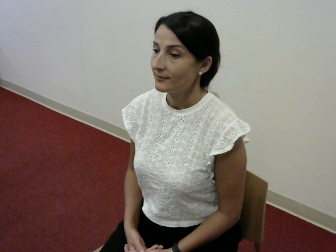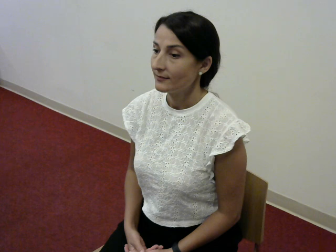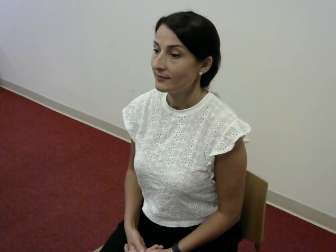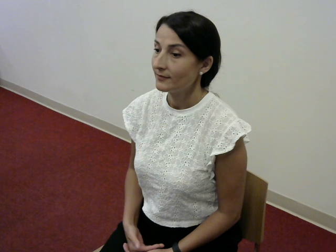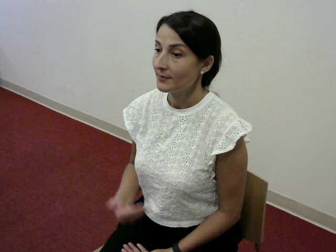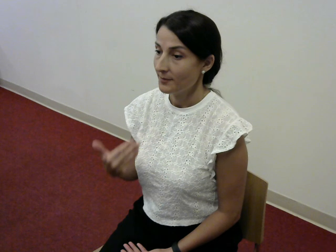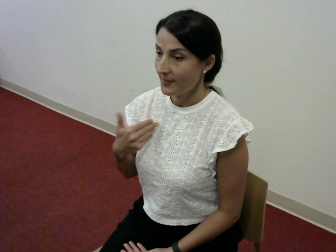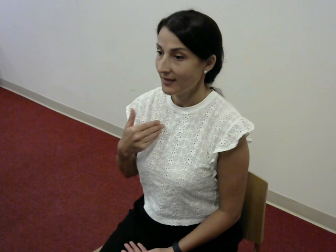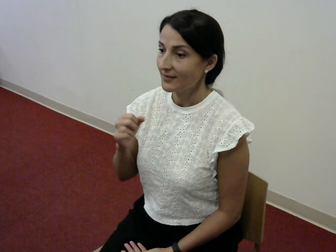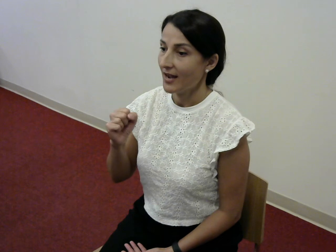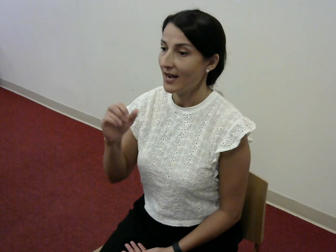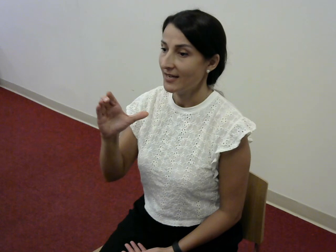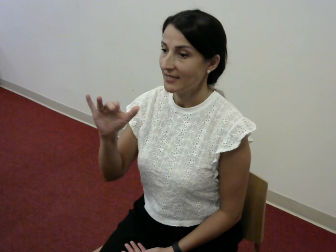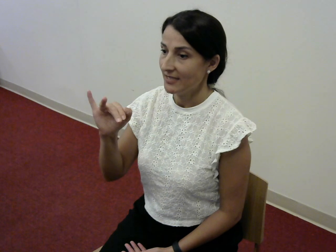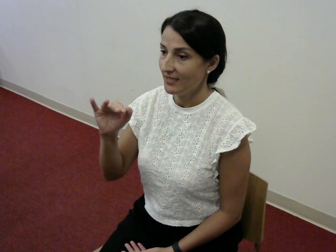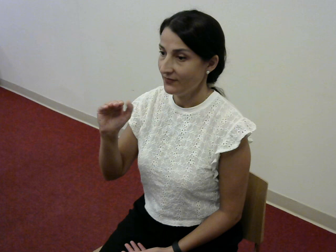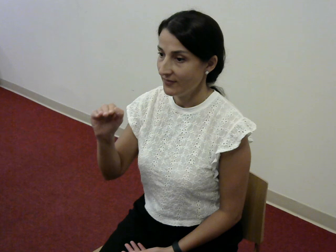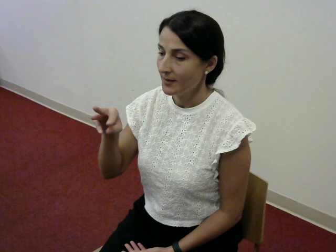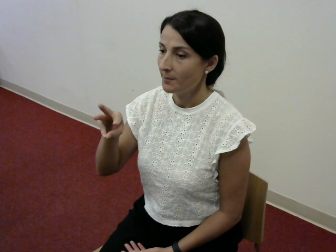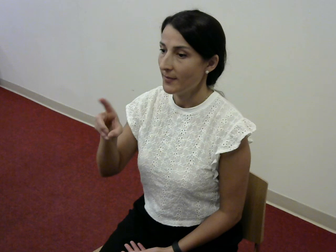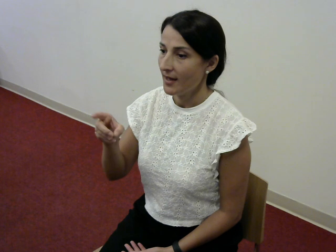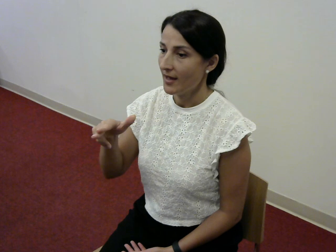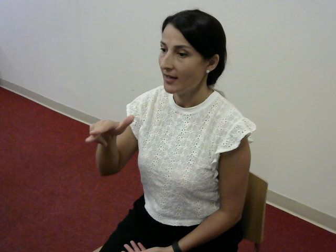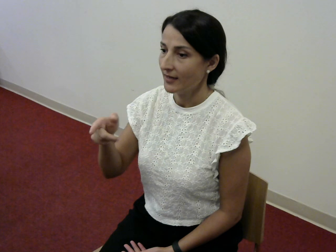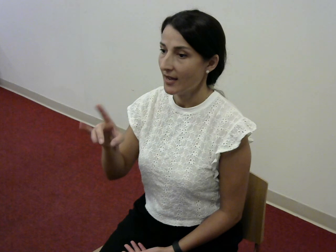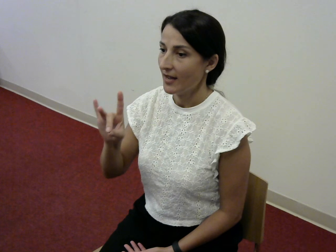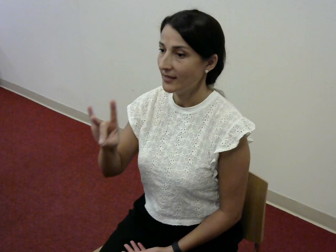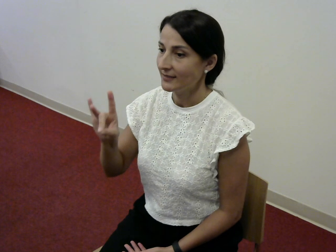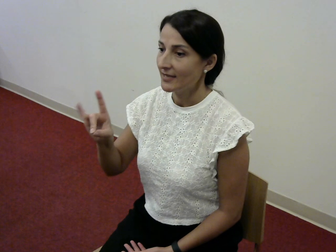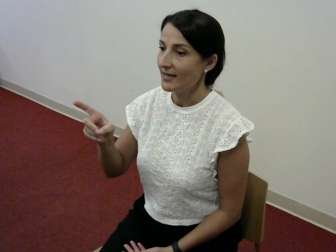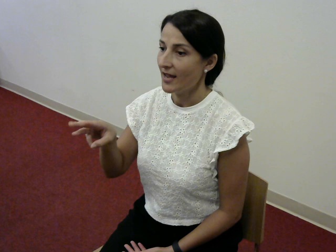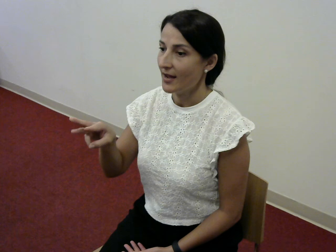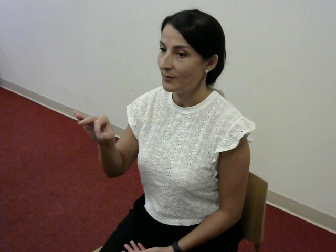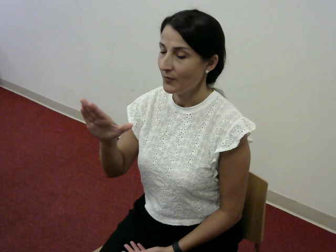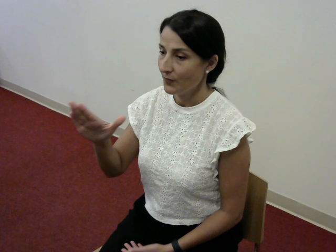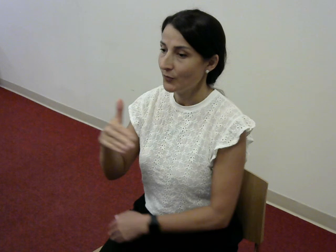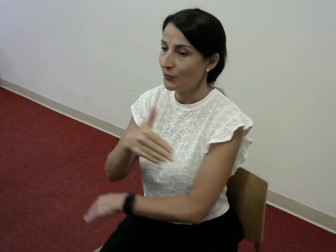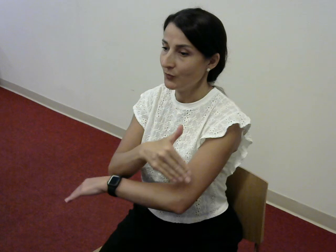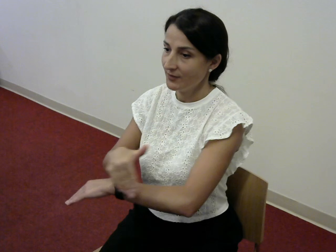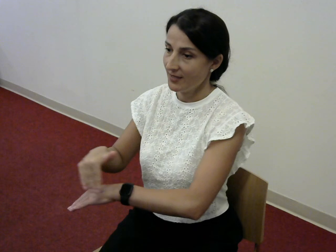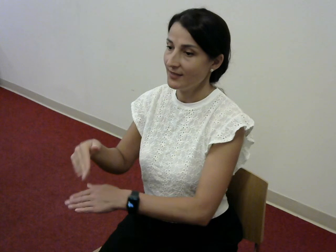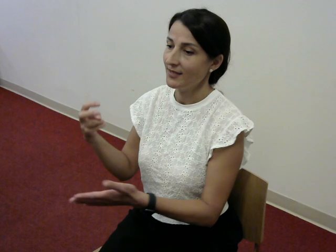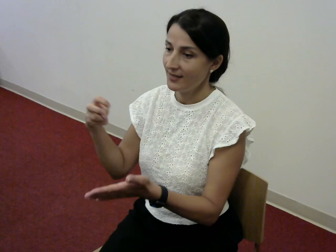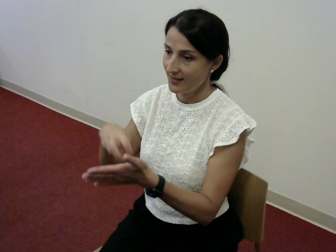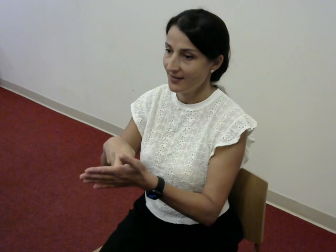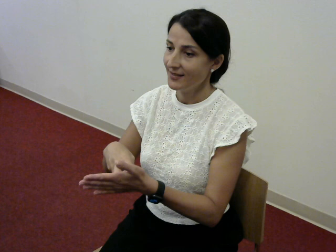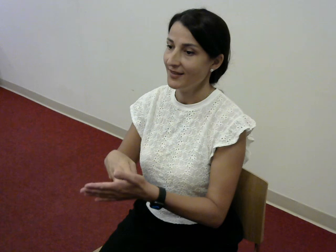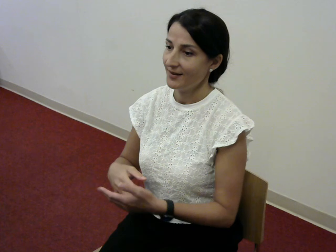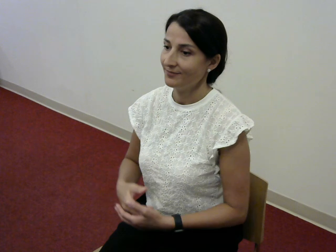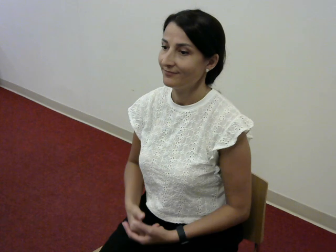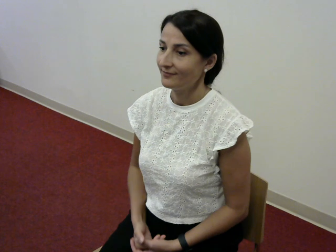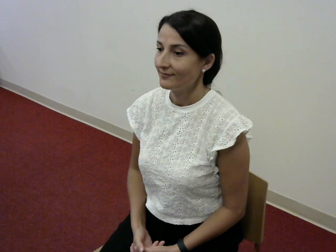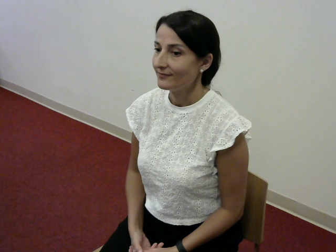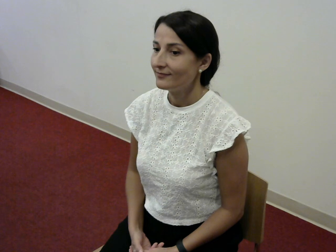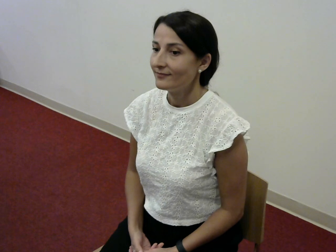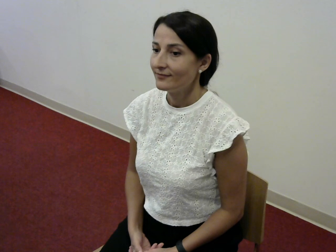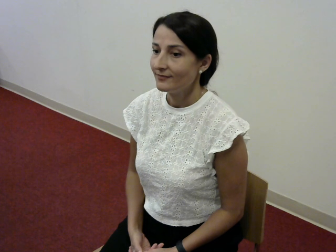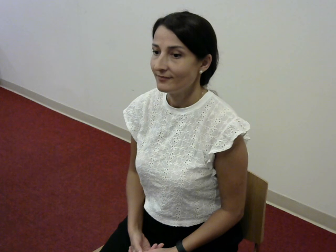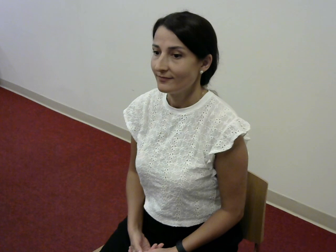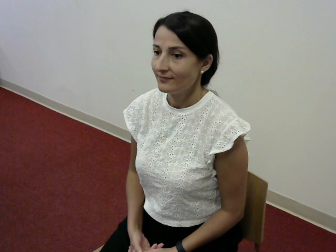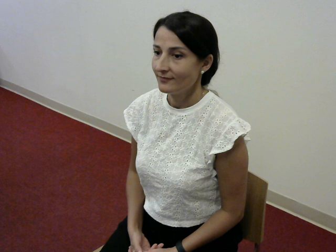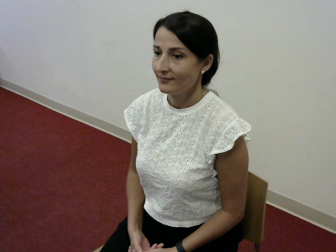Mən Asif Məhərrəmov küçəsində qeydiyyatdayam